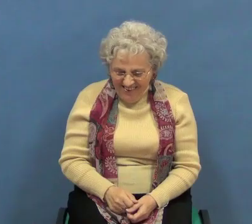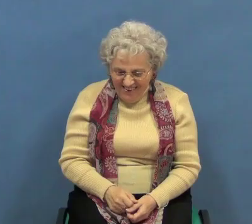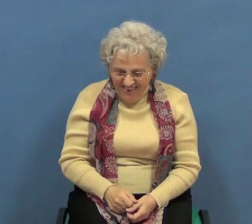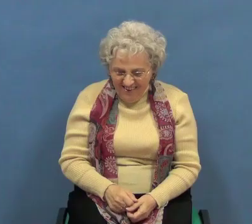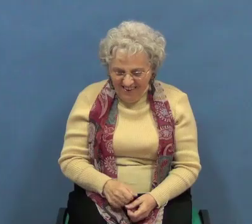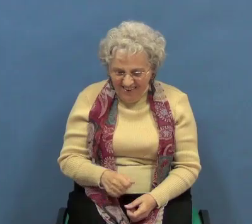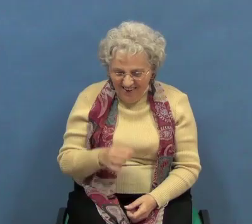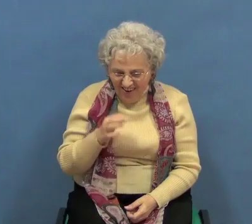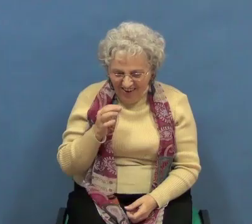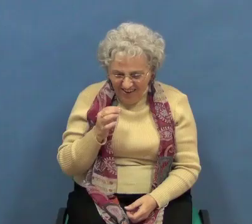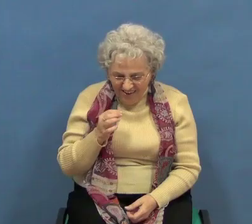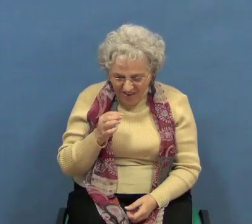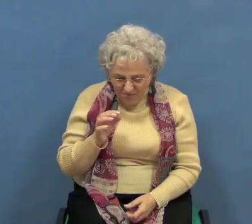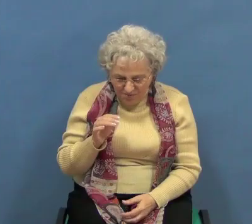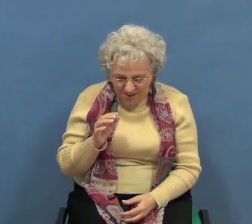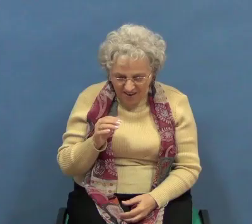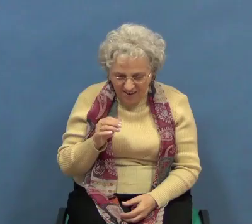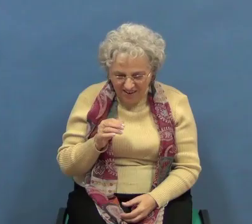Kot... ptak...